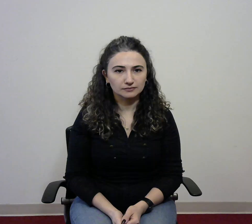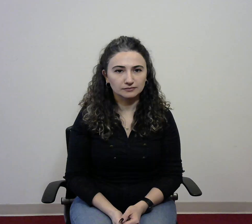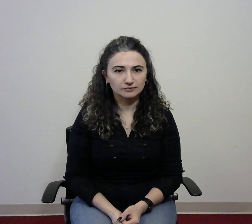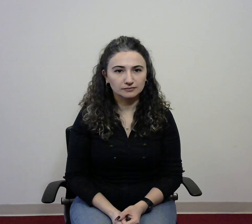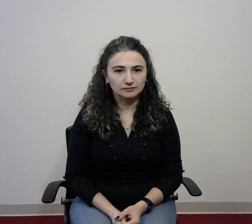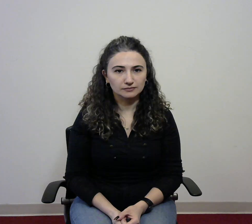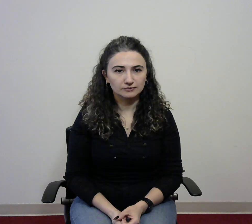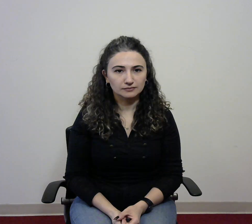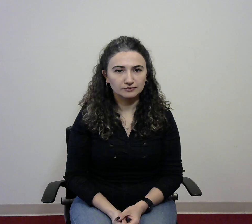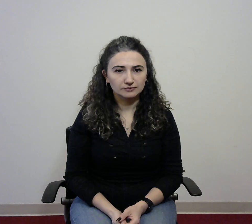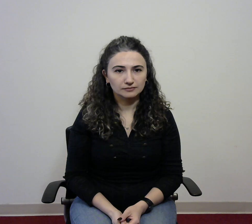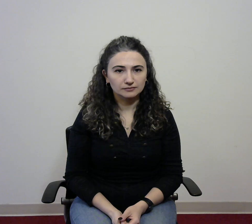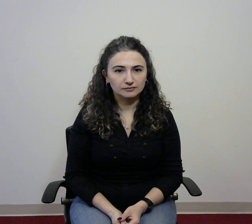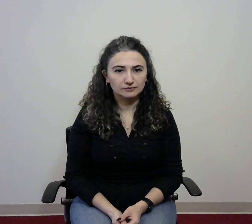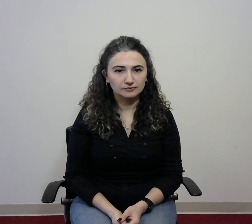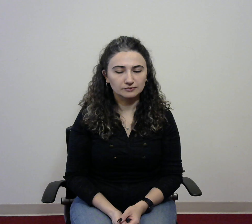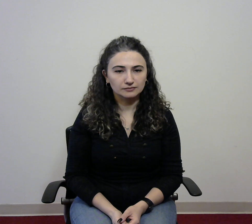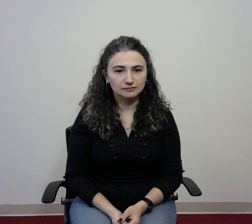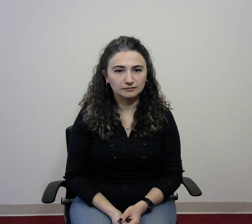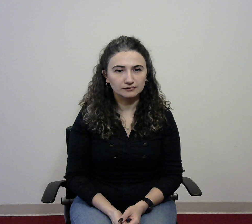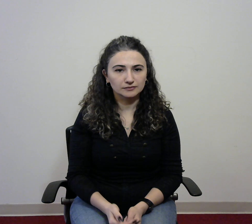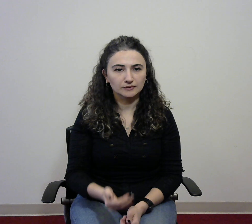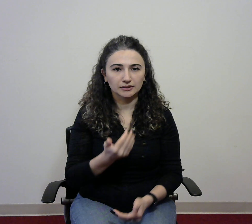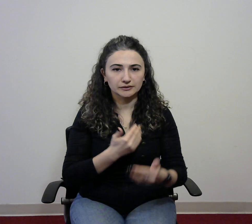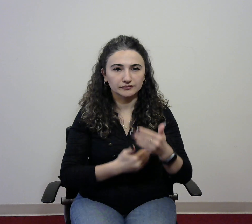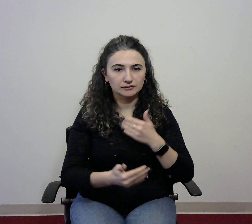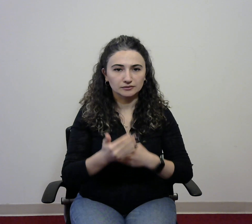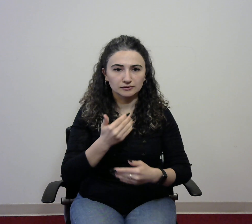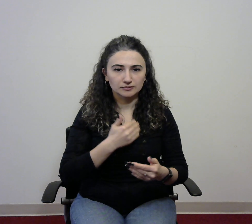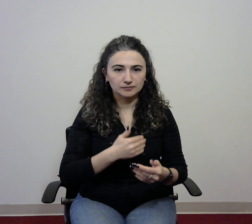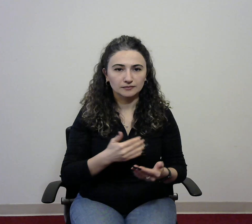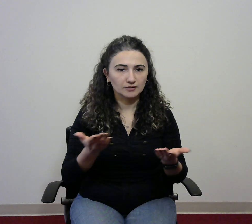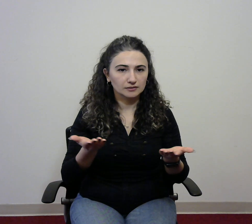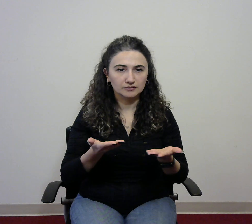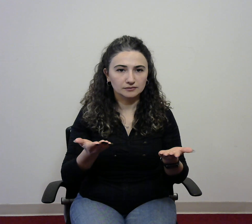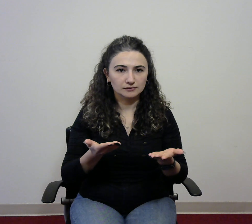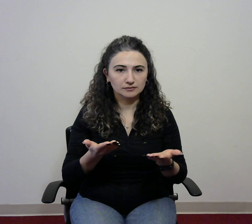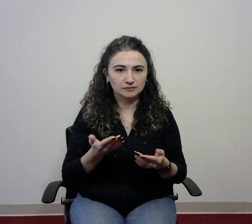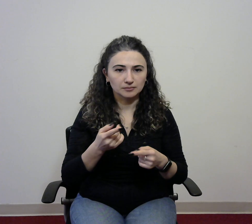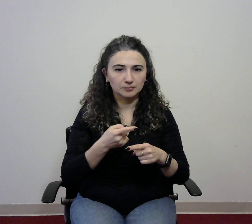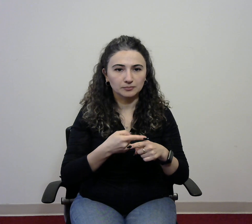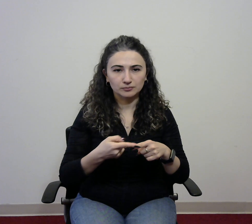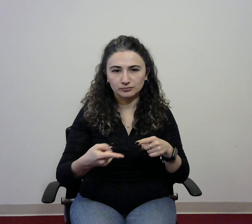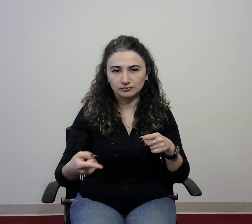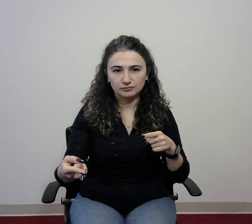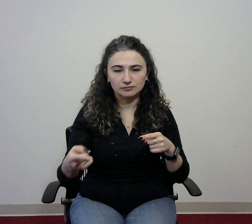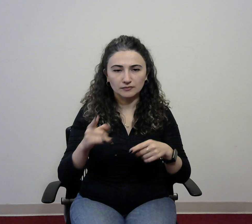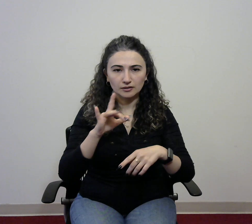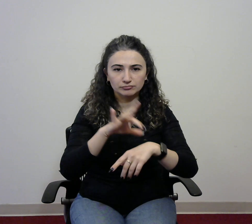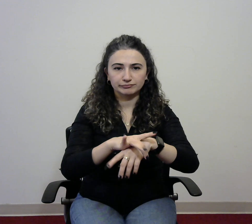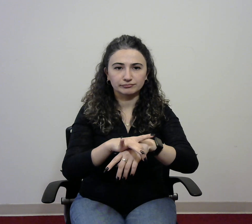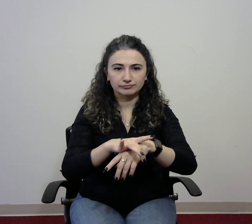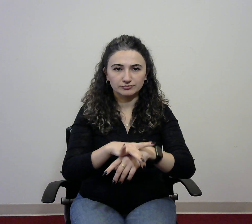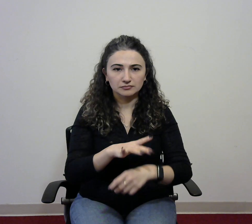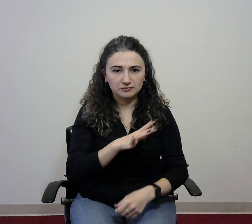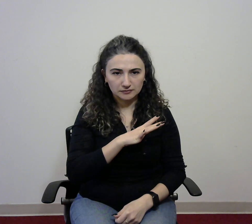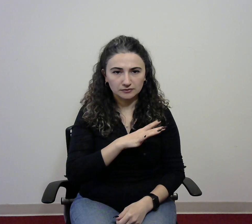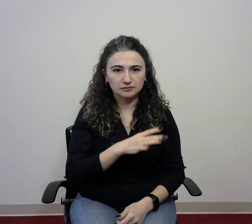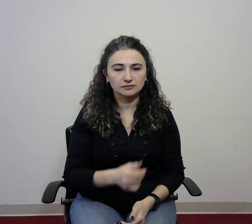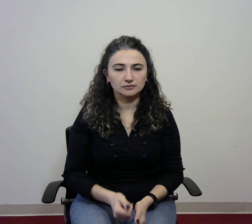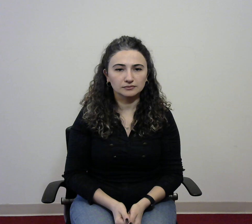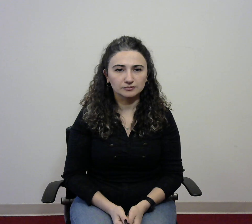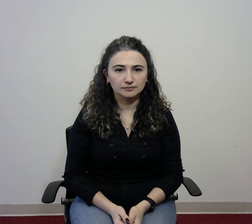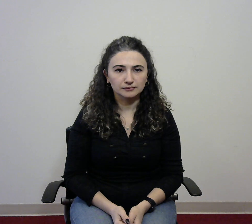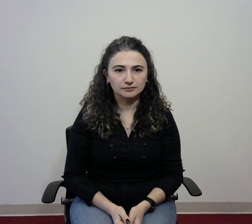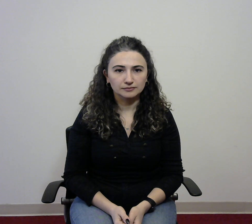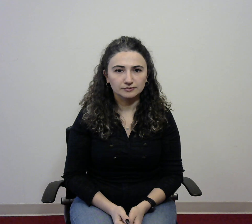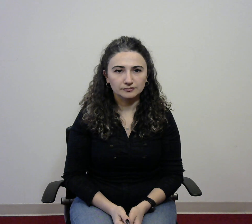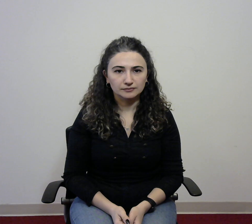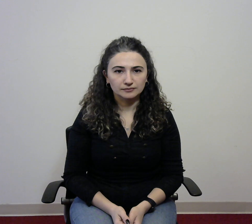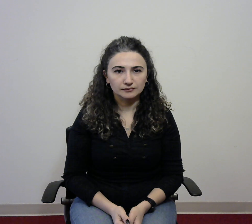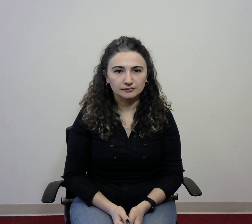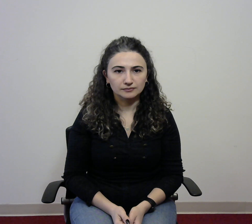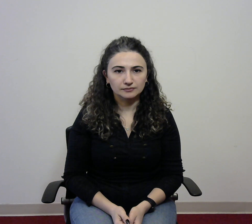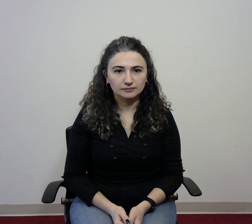Əlillik hansı müddətə müəyyən olunur?